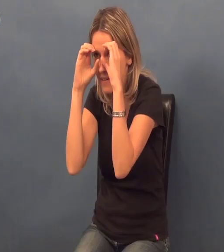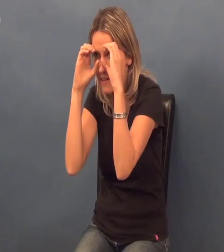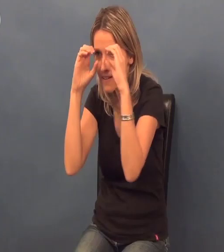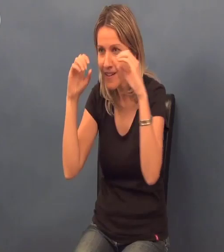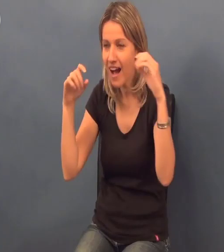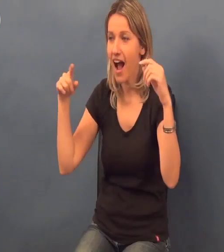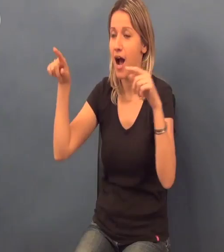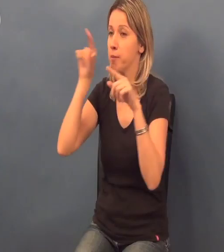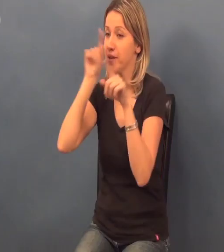A w drugim, w domu naprzeciwko, jest ptaszek, który też patrzy przez lornetkę.